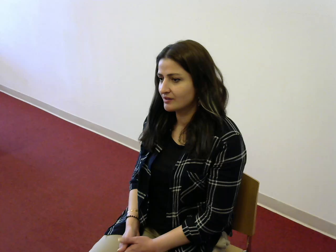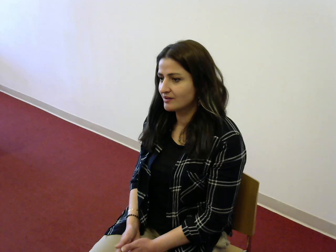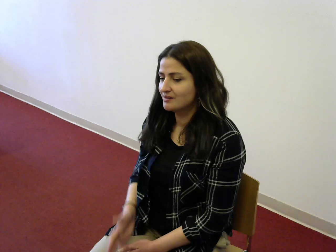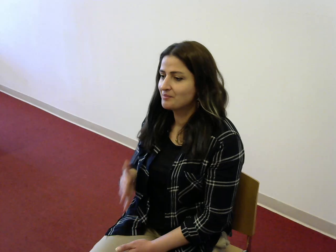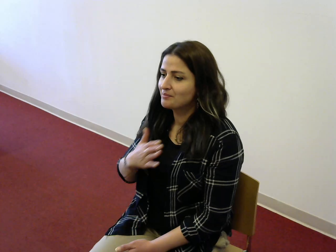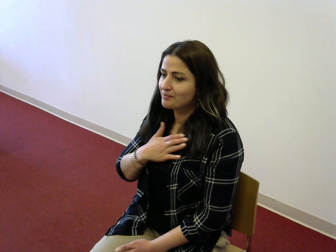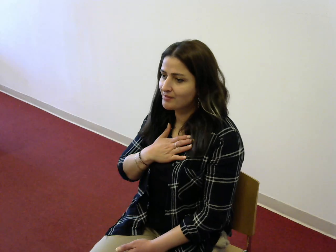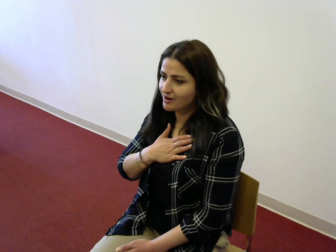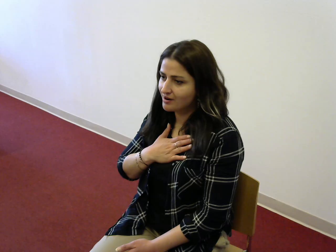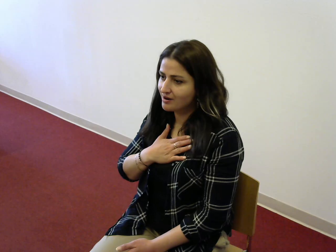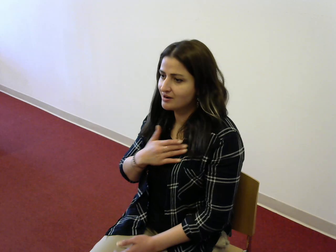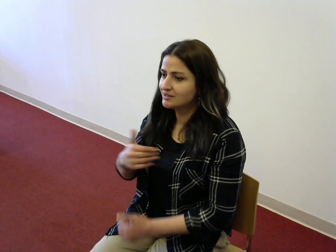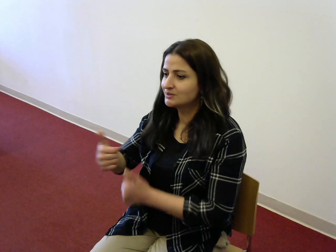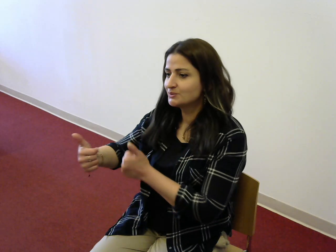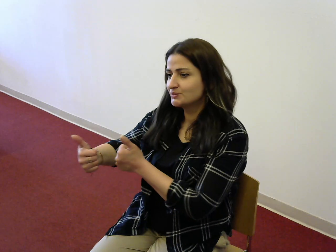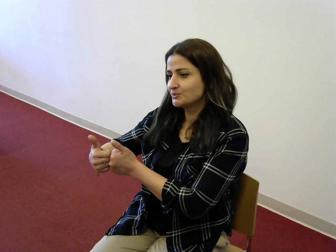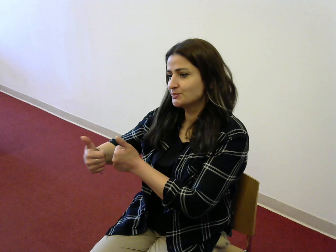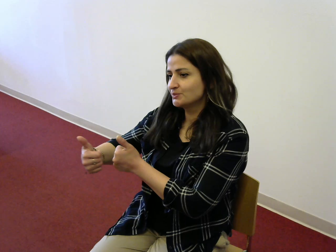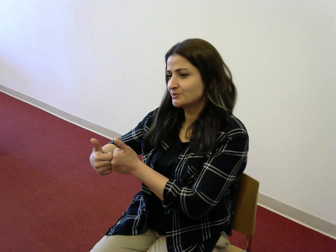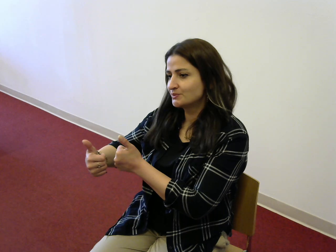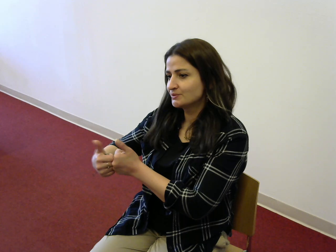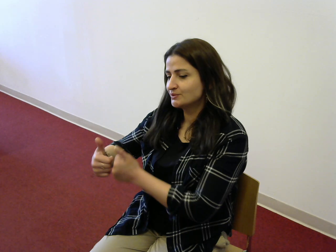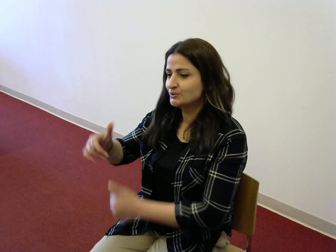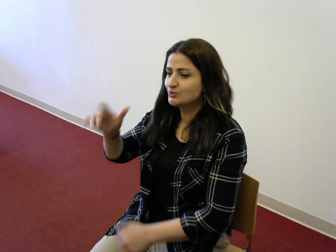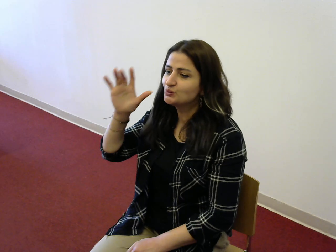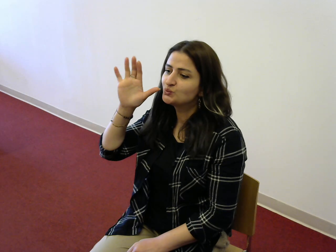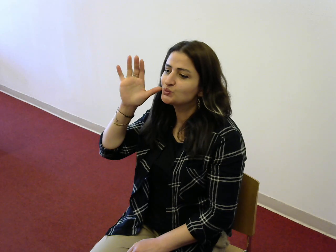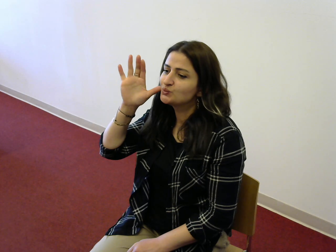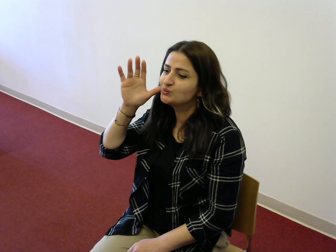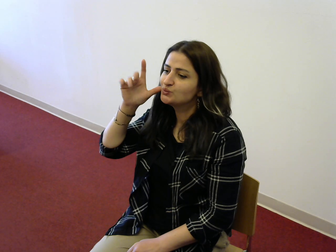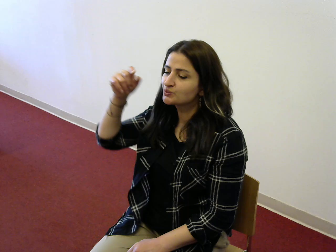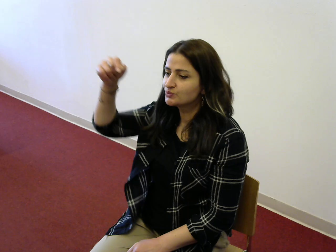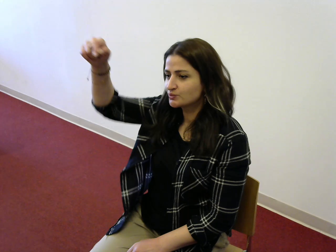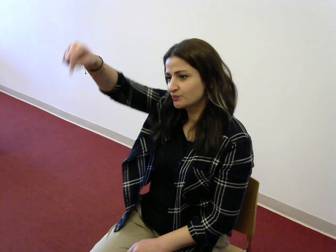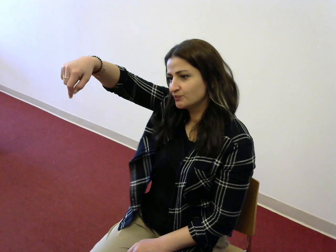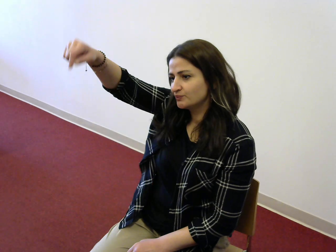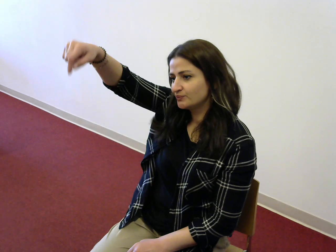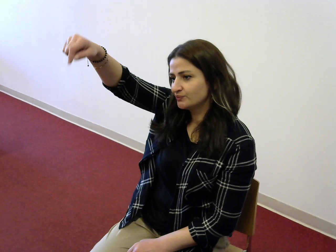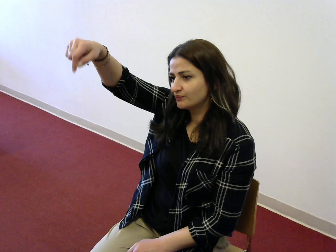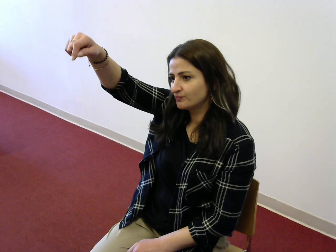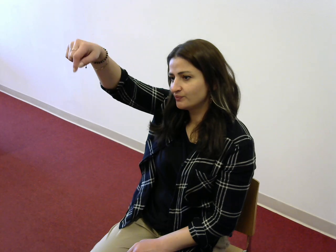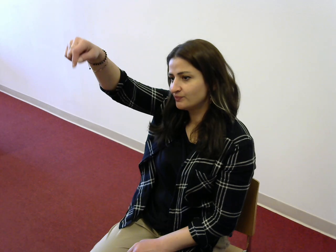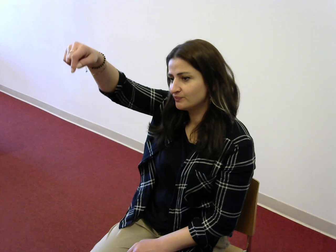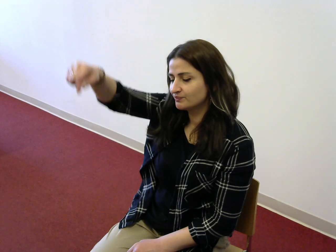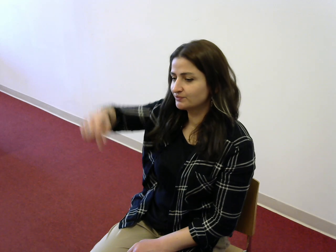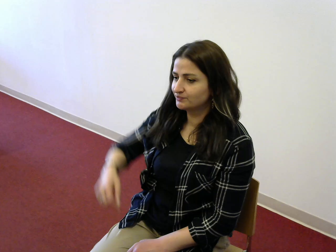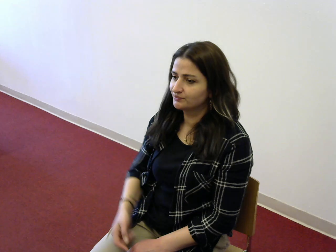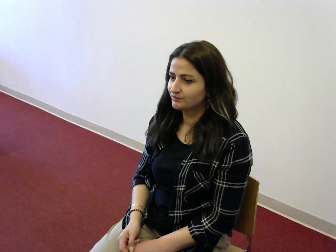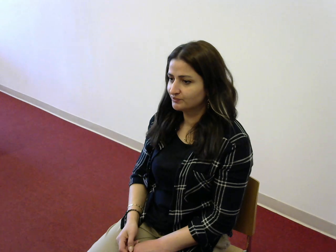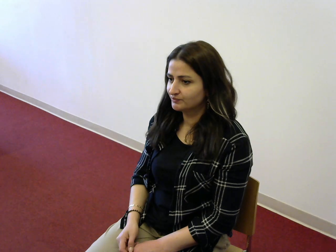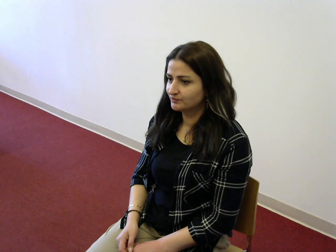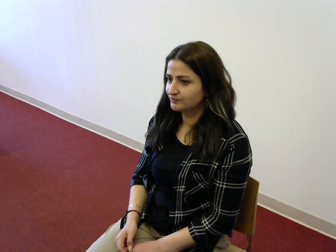Bizə qonşudan su damır